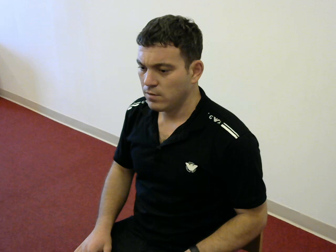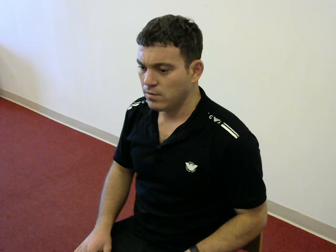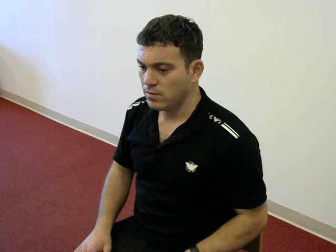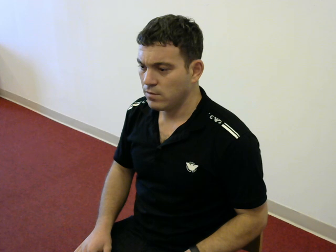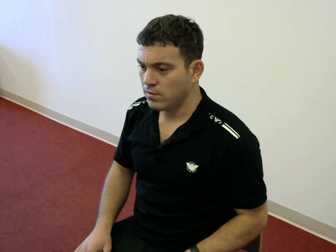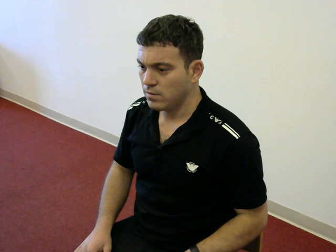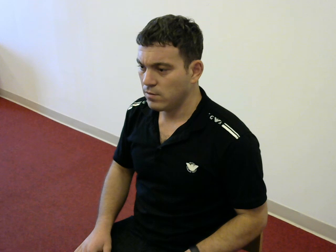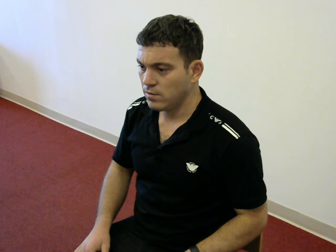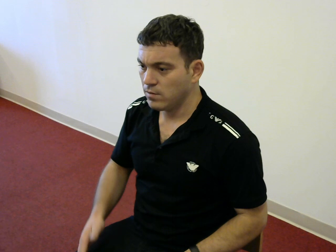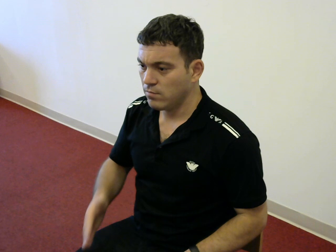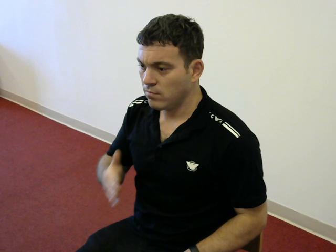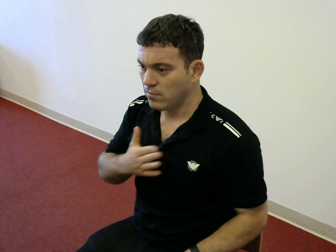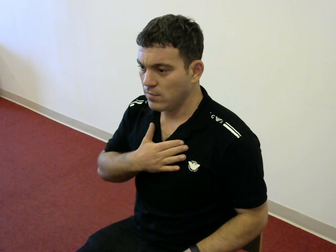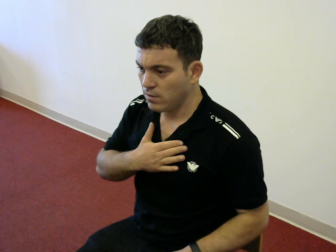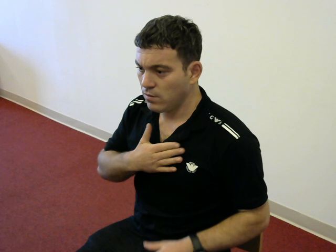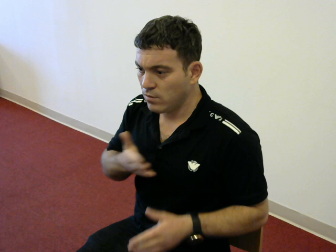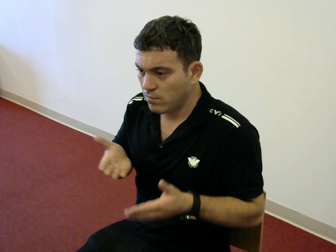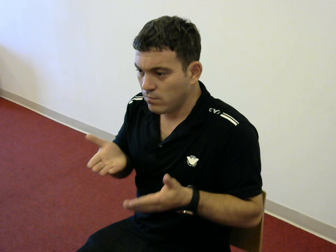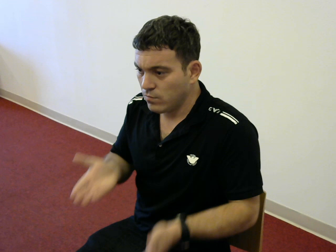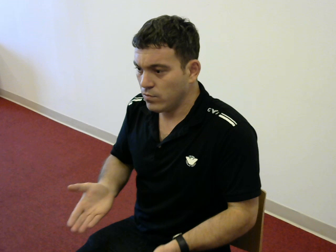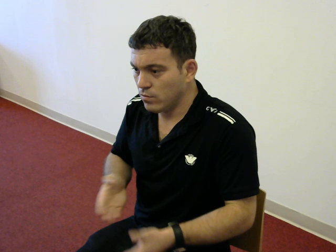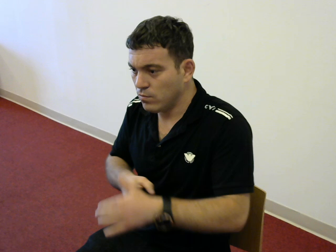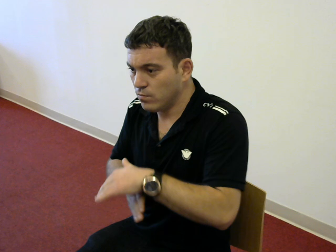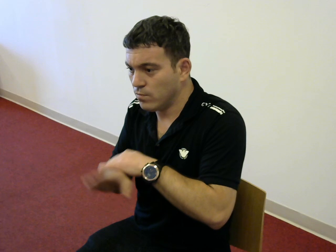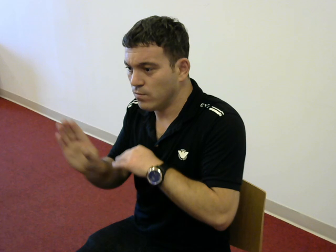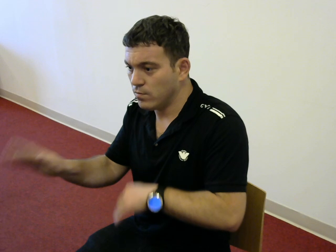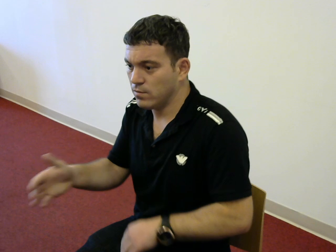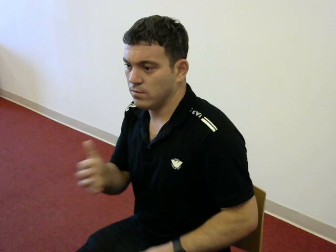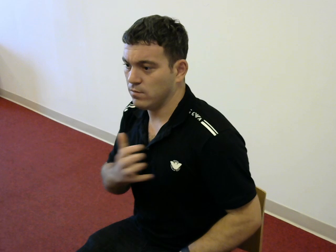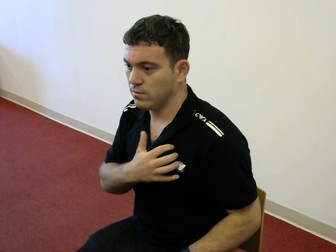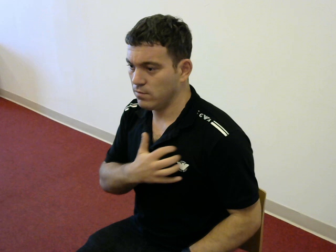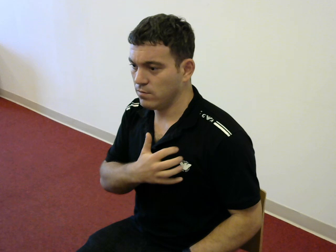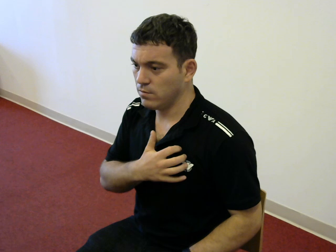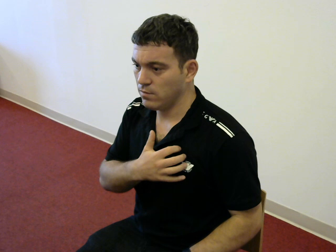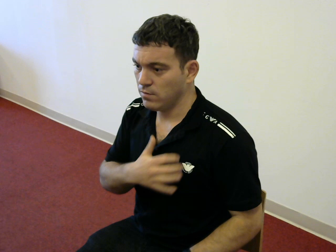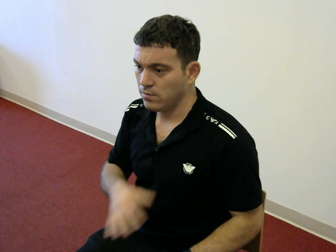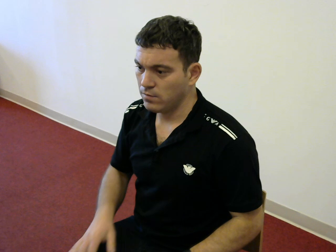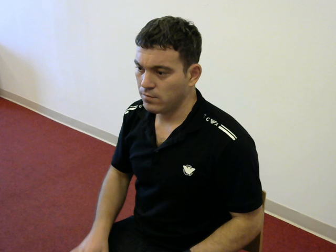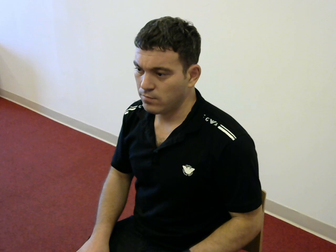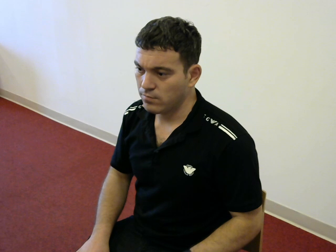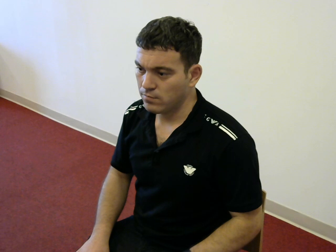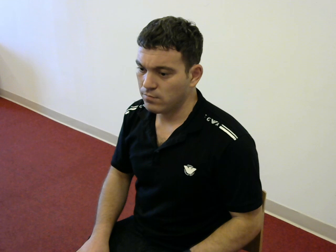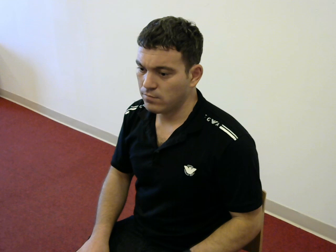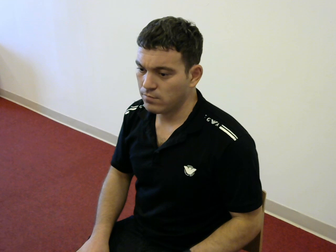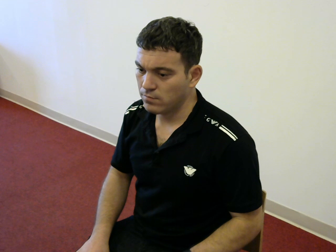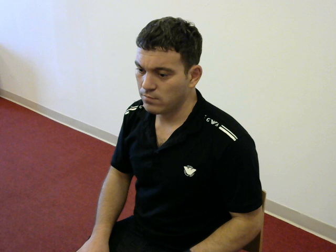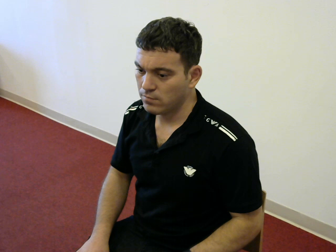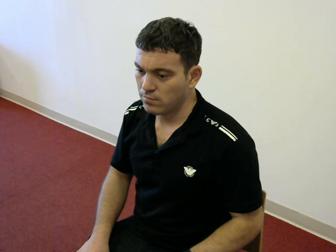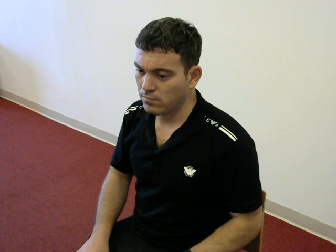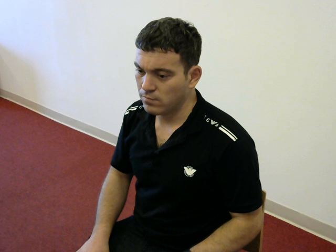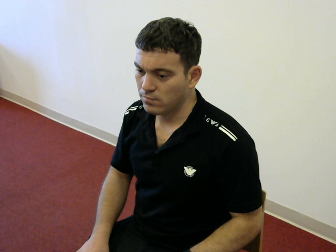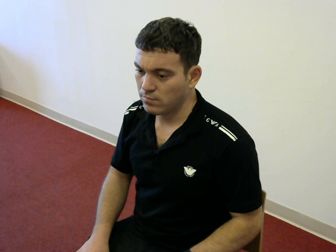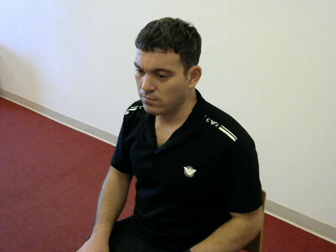Mən burdan getmək istəyirəm